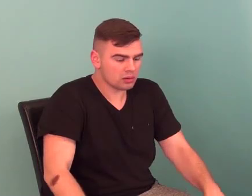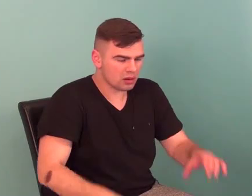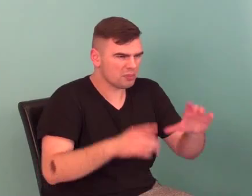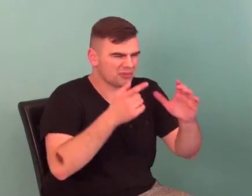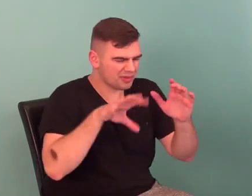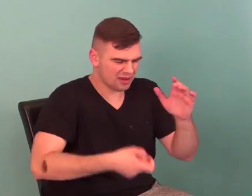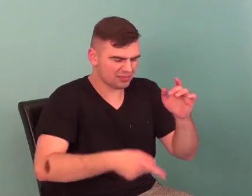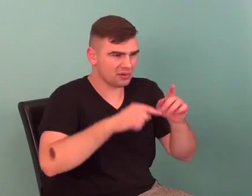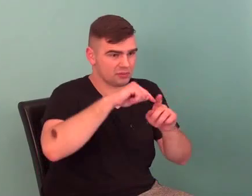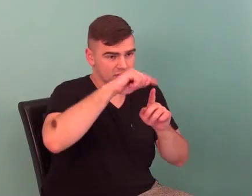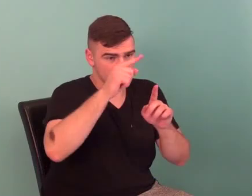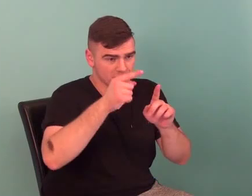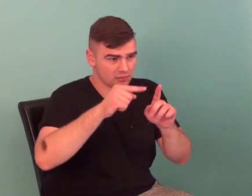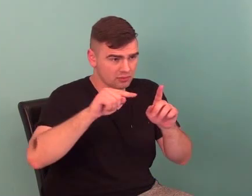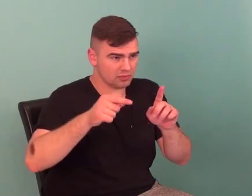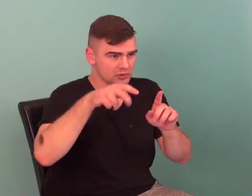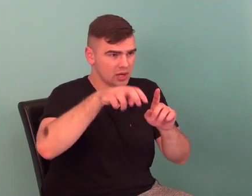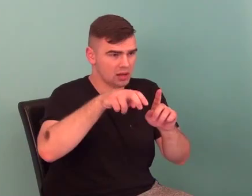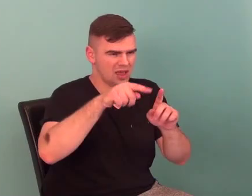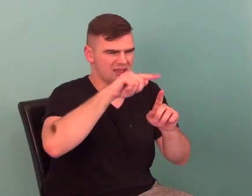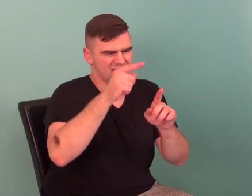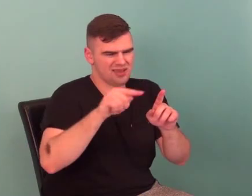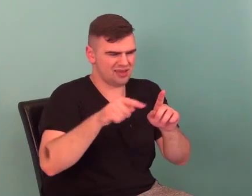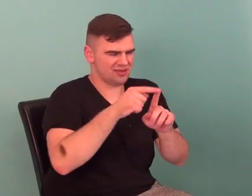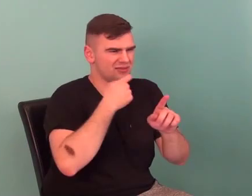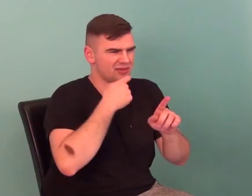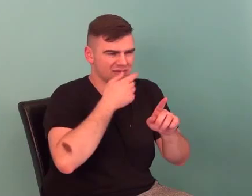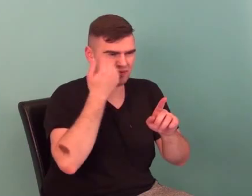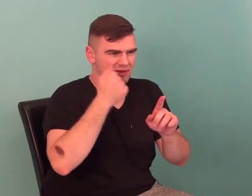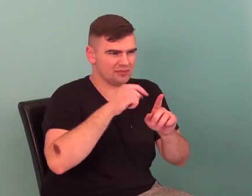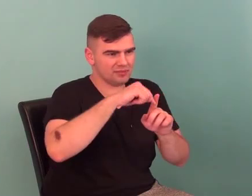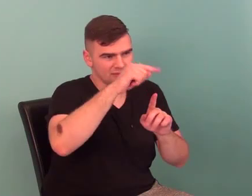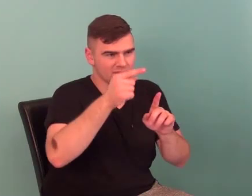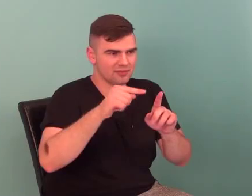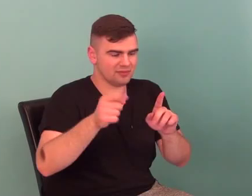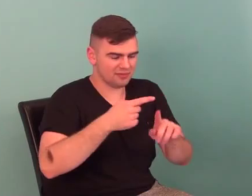To dziwnie jest, bo człowiek siedzi na czymś, ale nie wiem na czym, dziwny jest ten kontur.